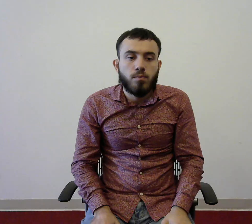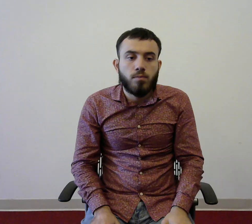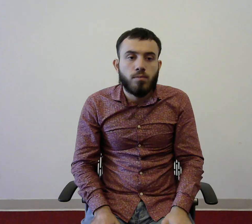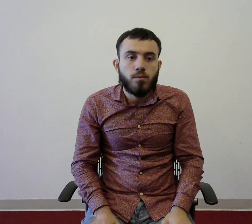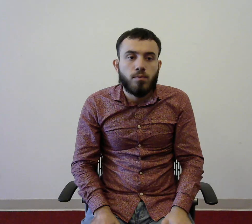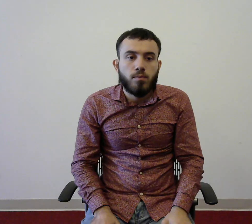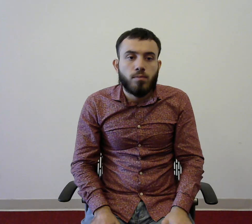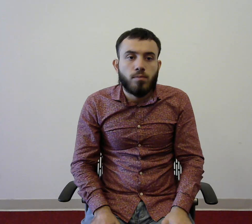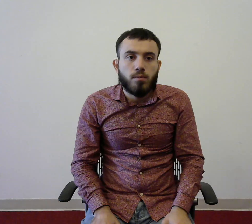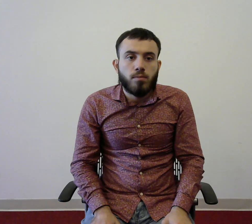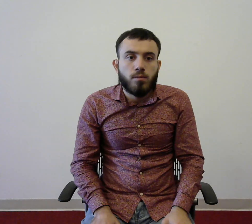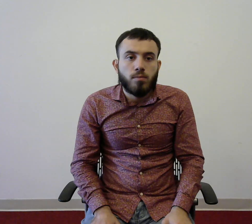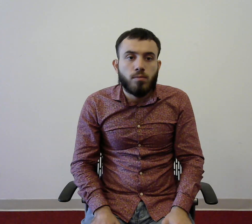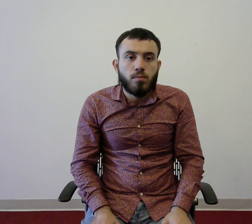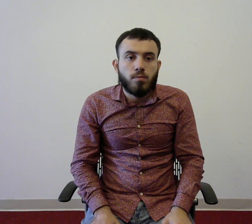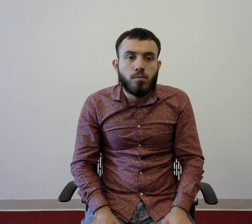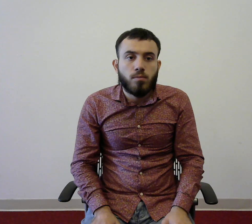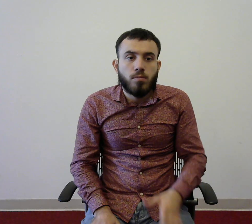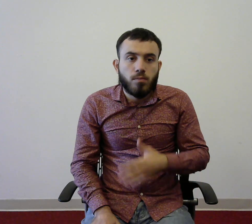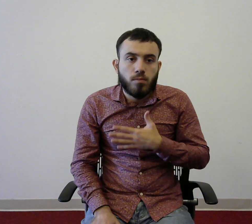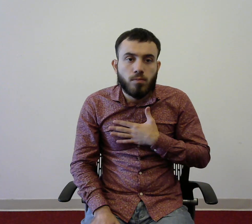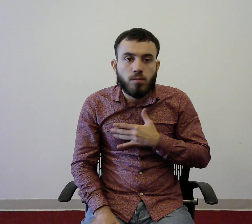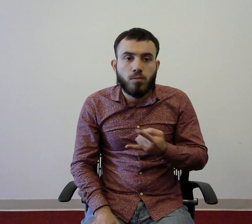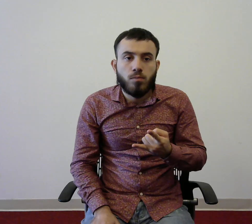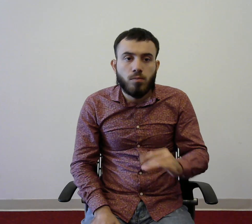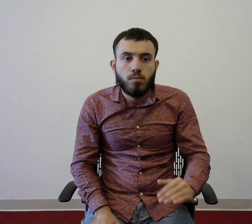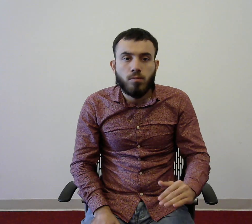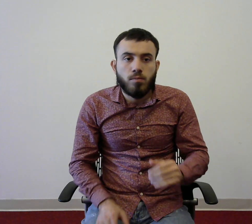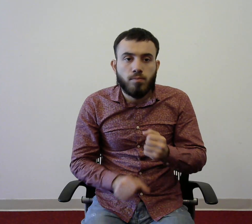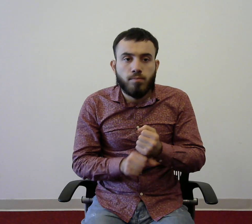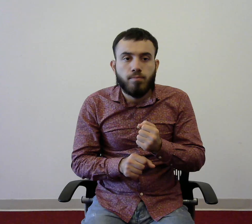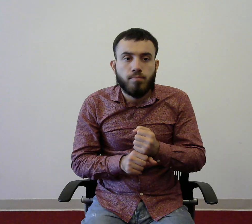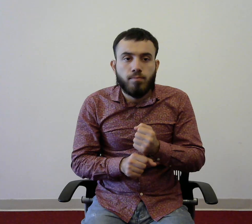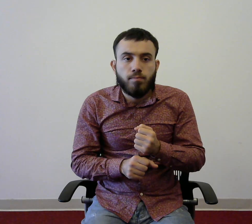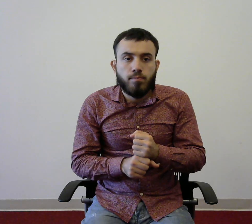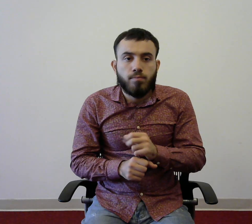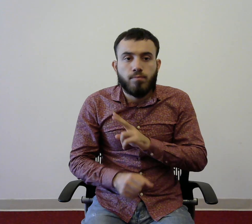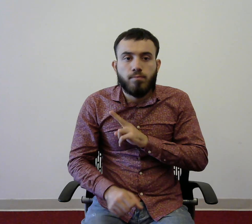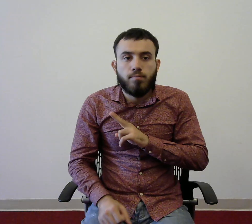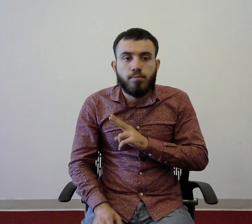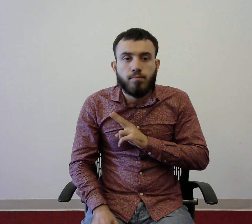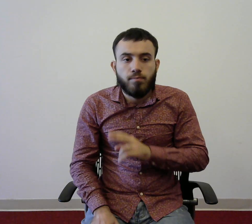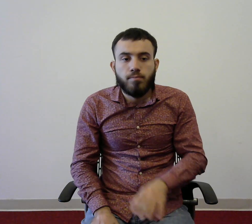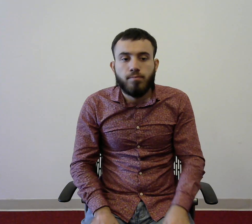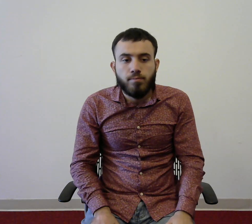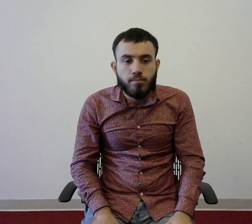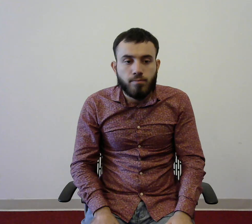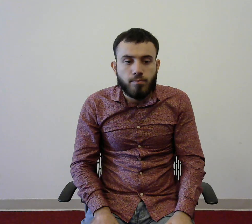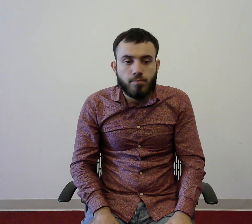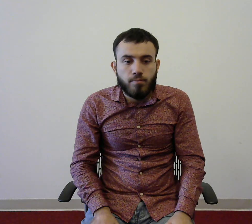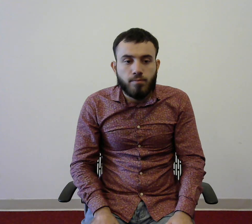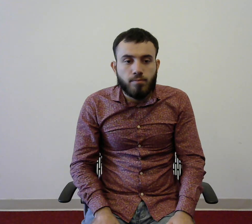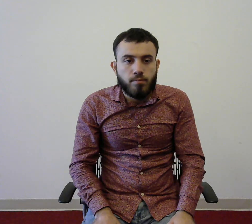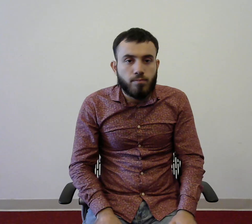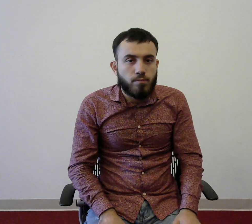Mən uşaqlarla işləməyi sevirəm